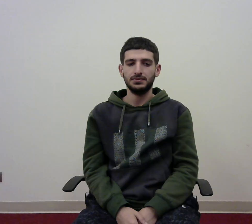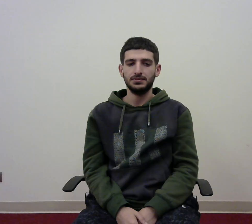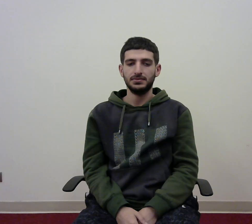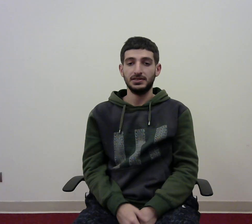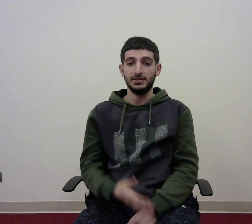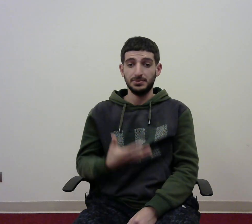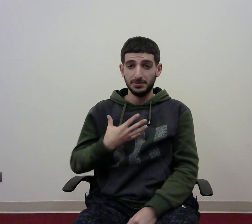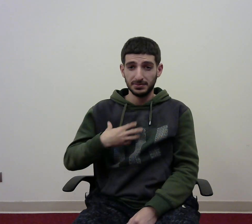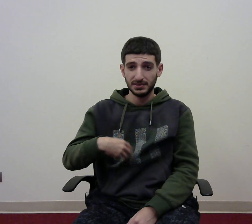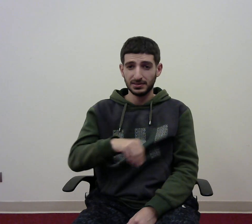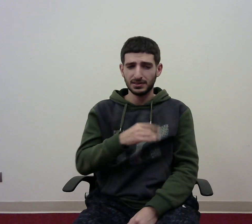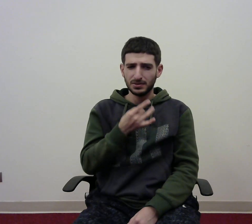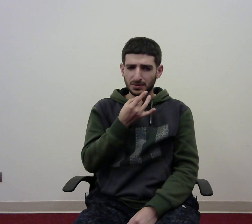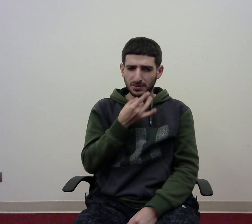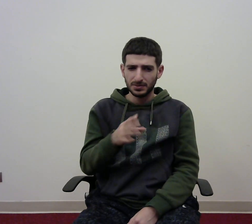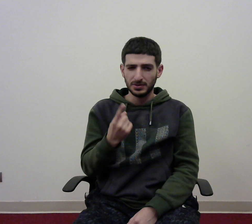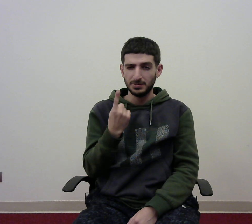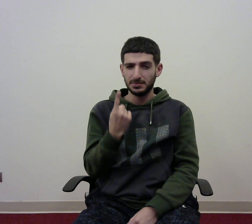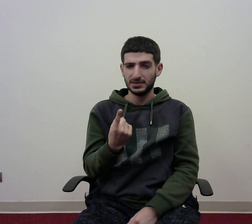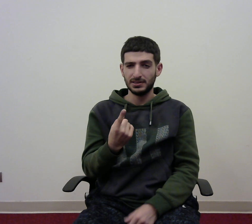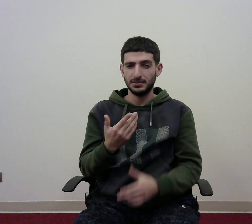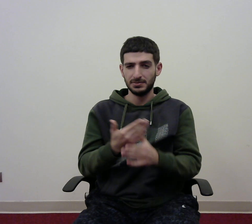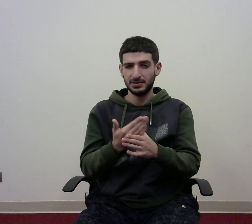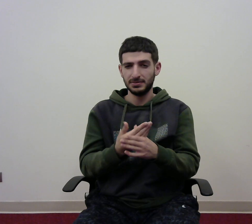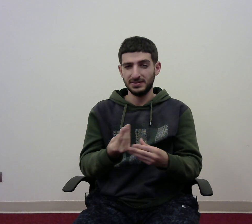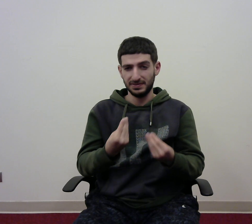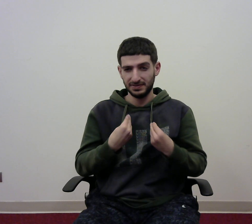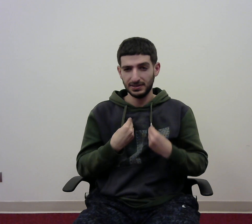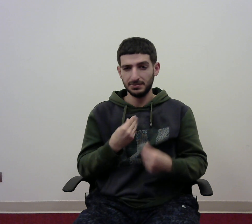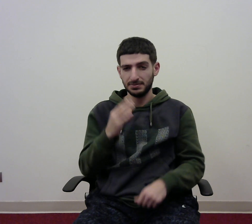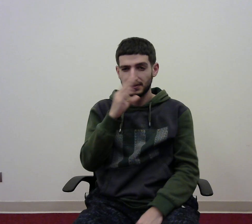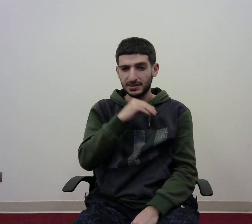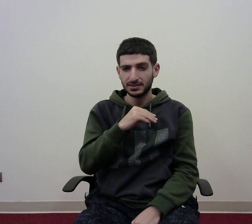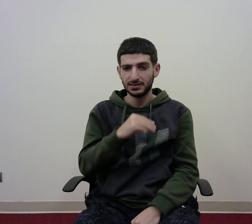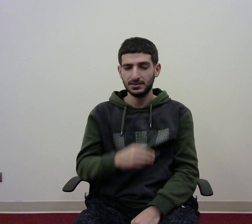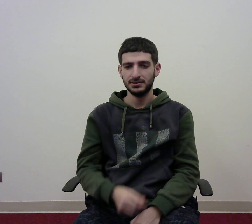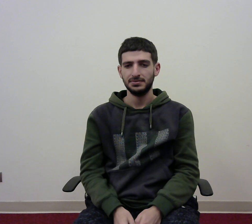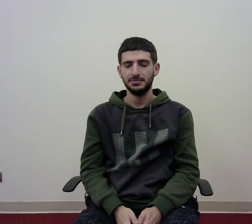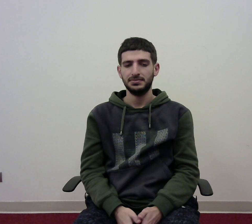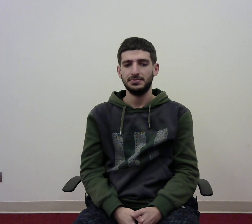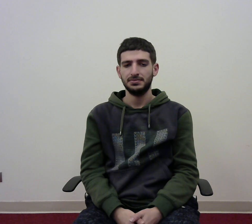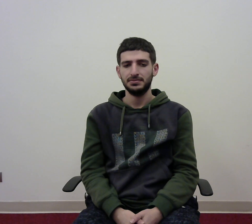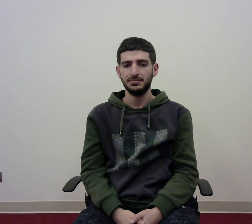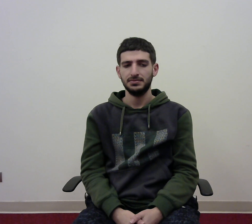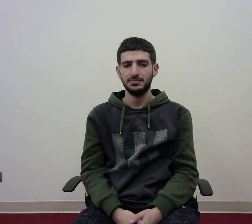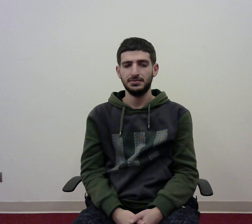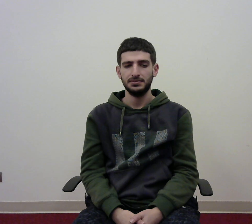Bizə hər hansı bir yardım düşürmü?